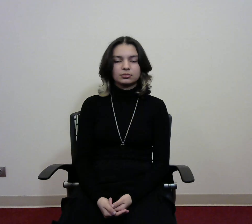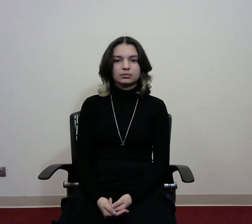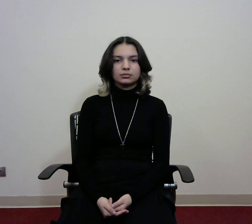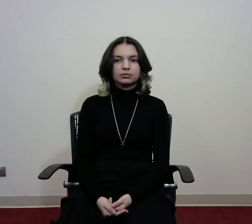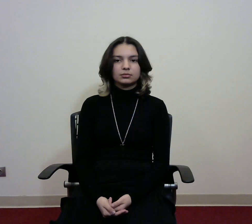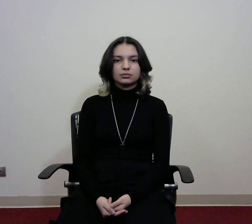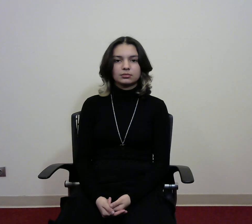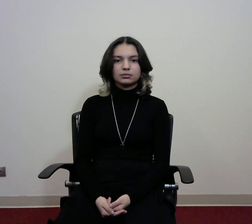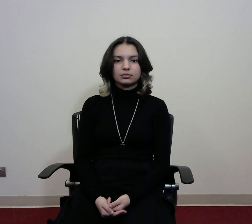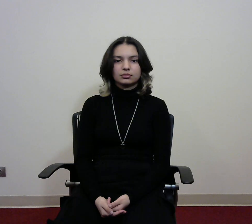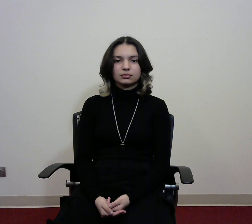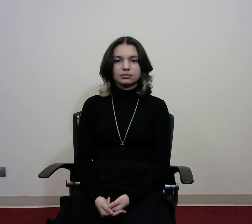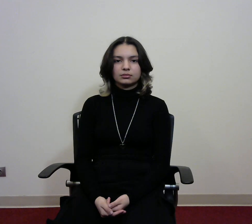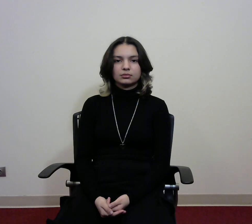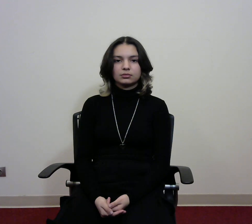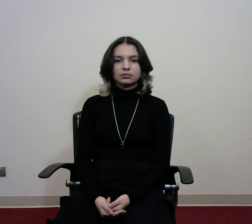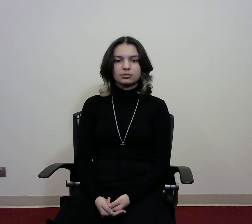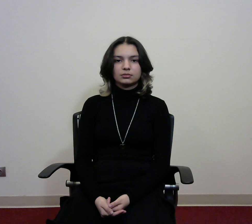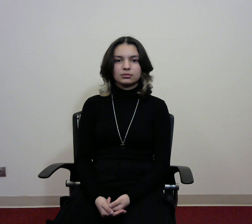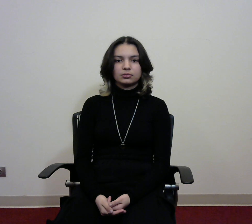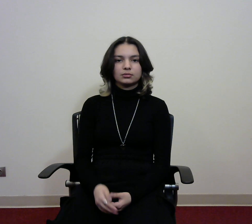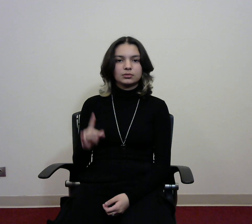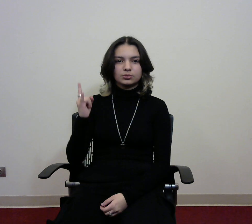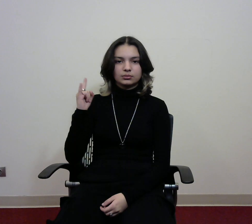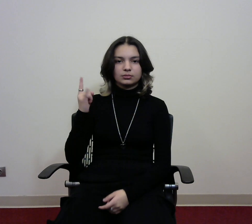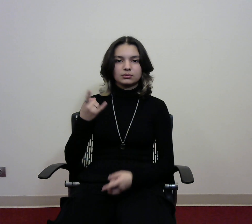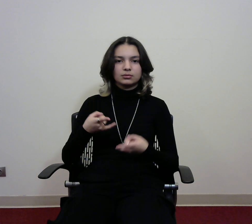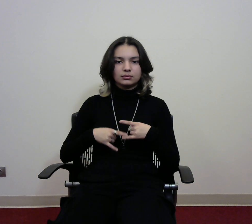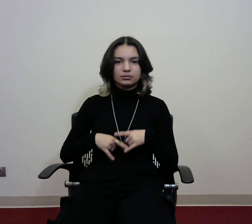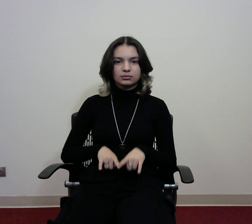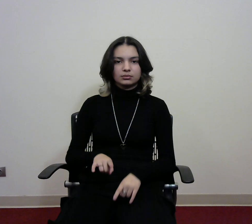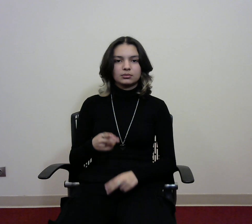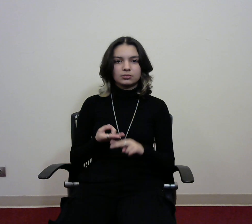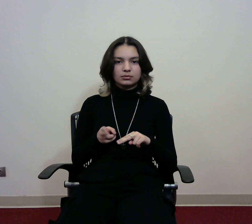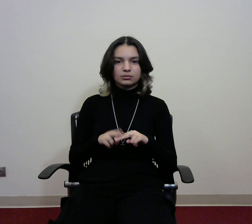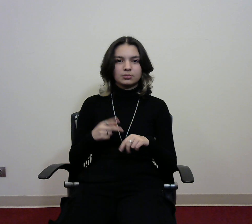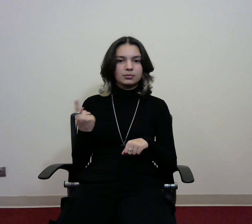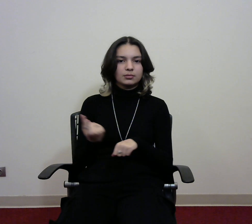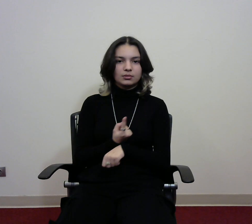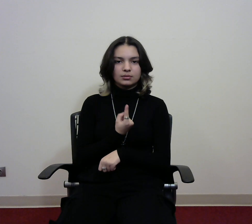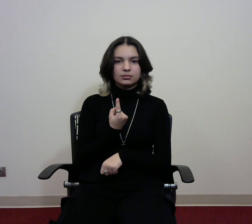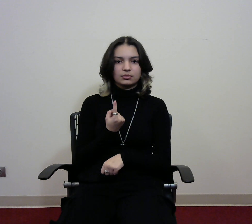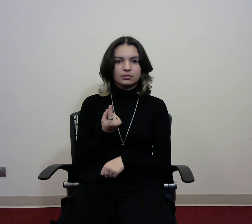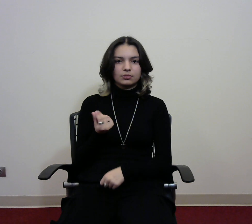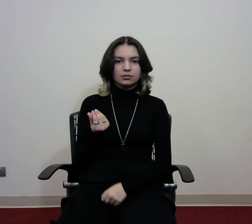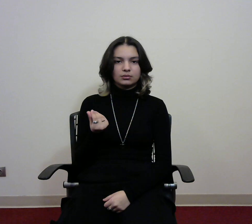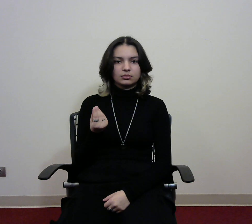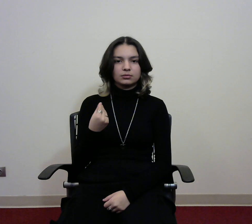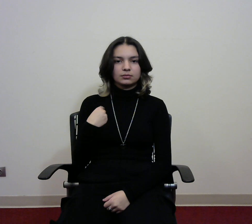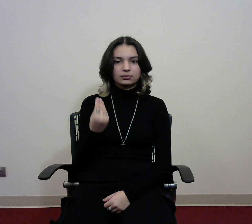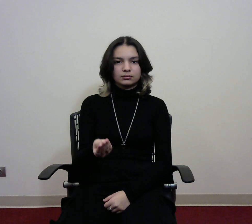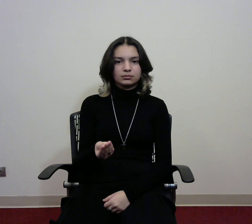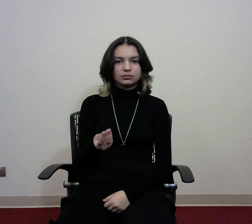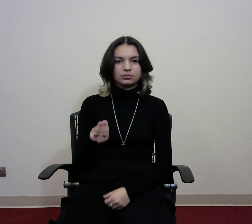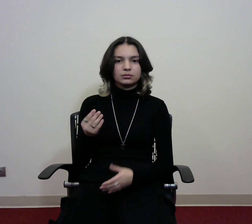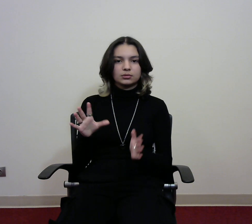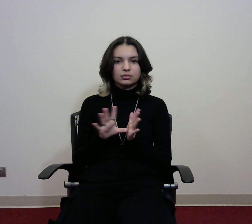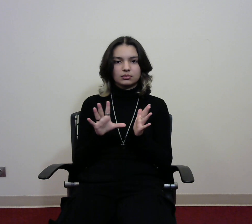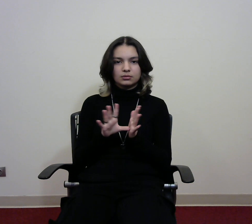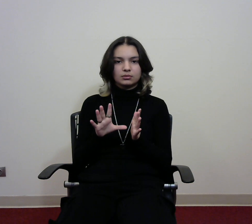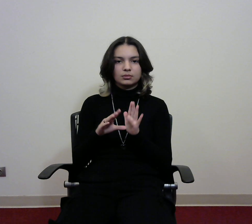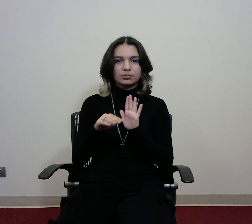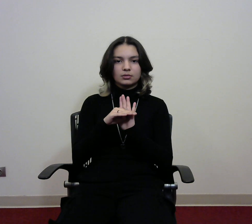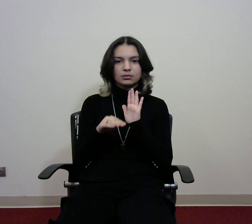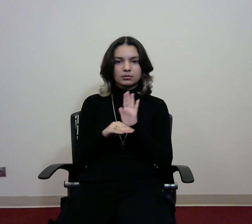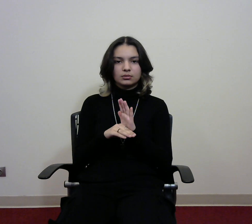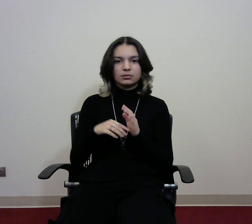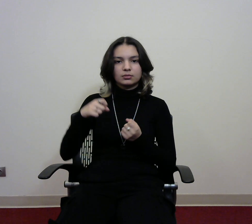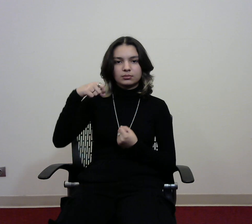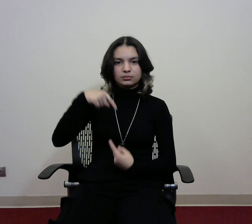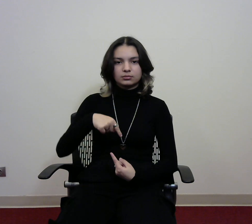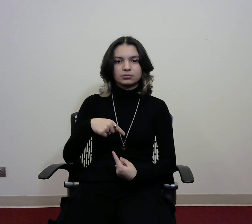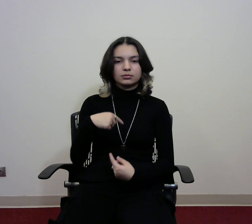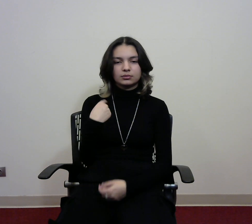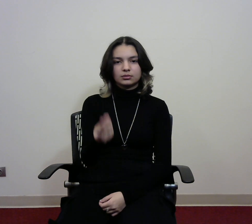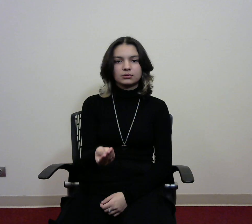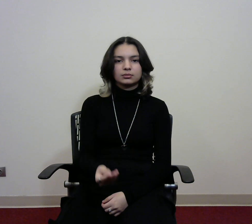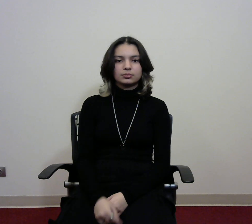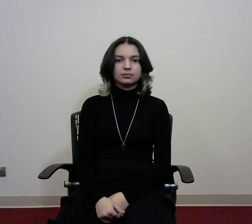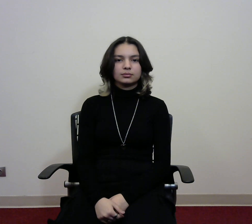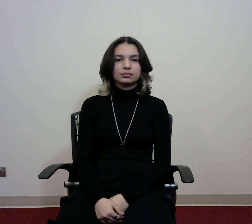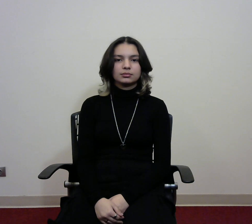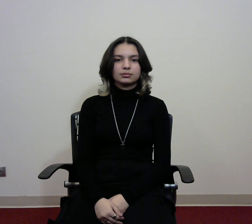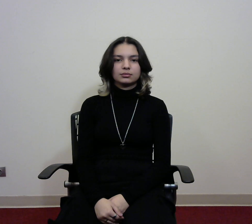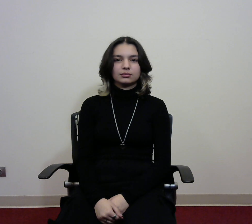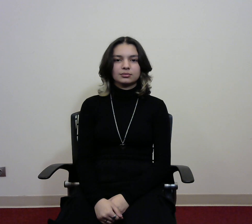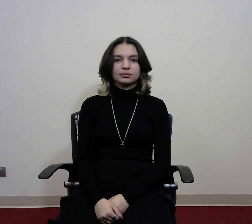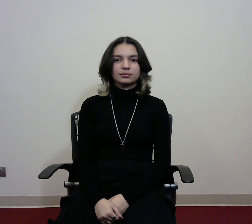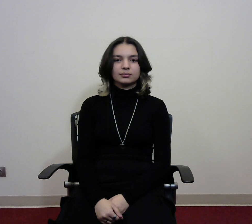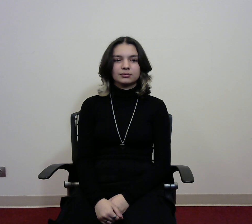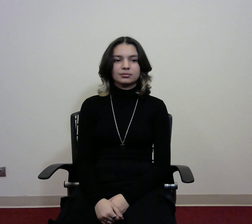Uşağın doğulmasına görə birdəfəlik məbləğin verilməsi elektron qaydaya uyğun verilir